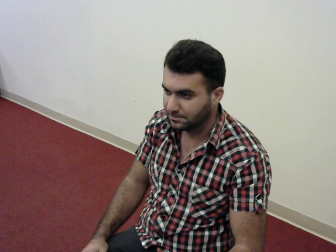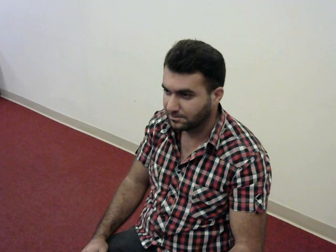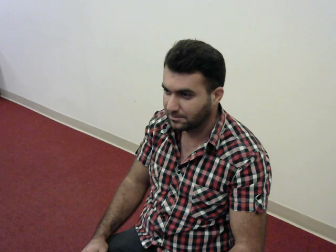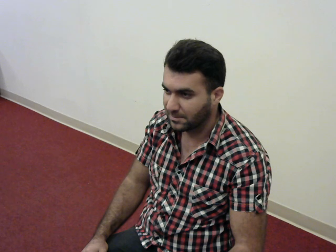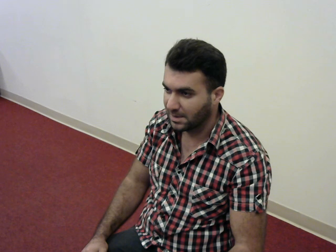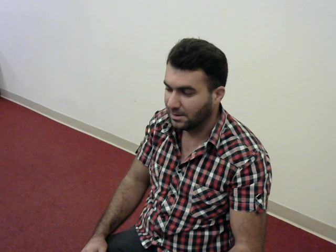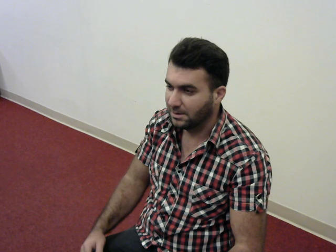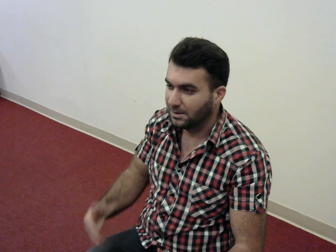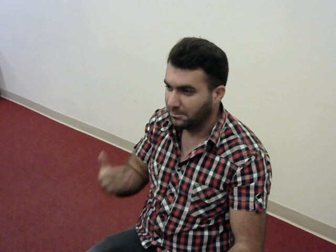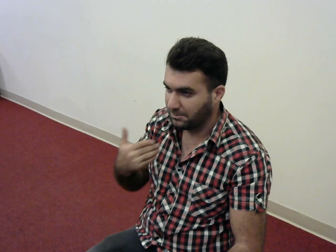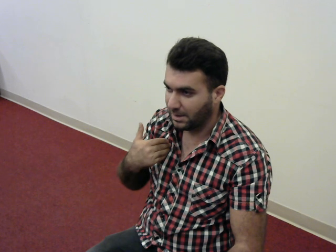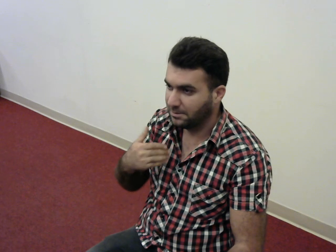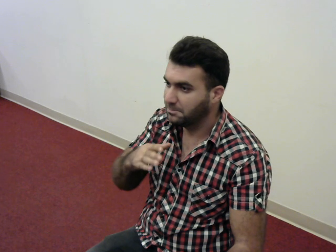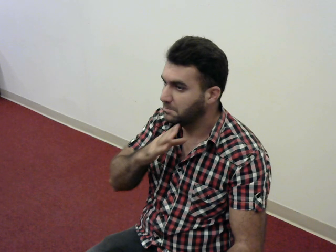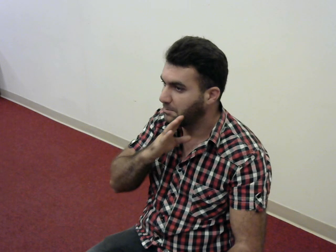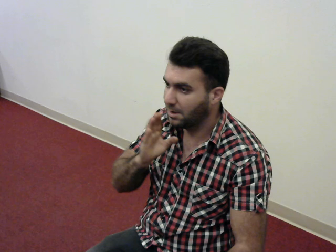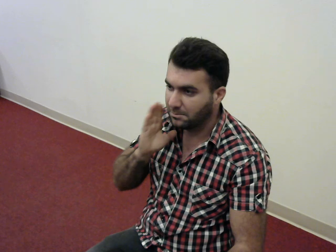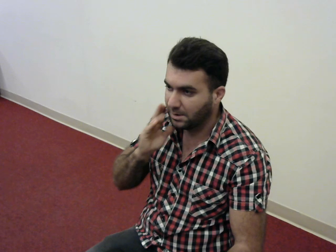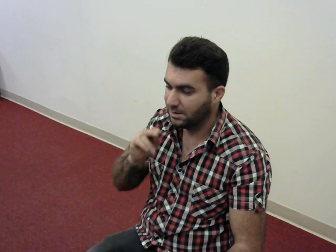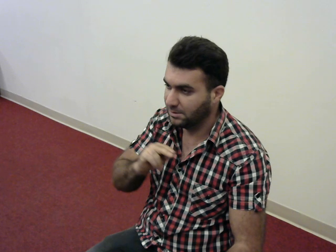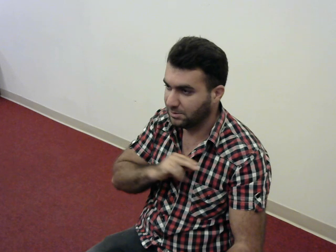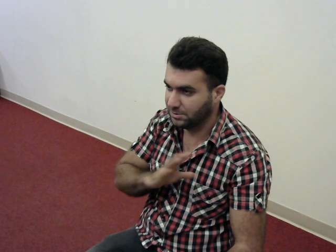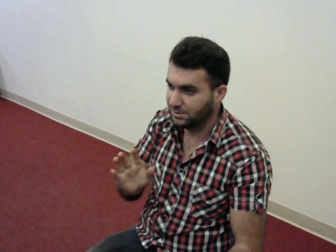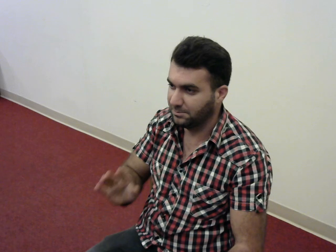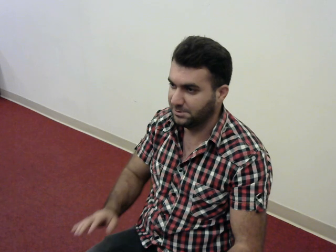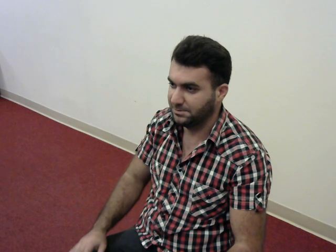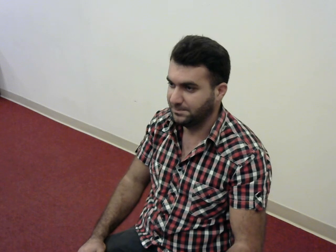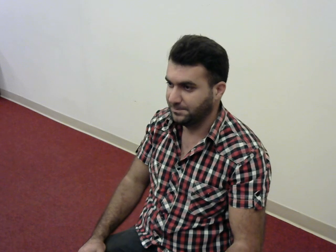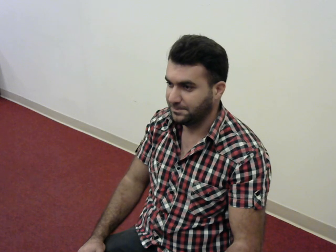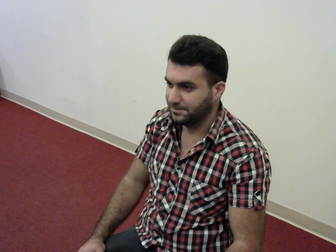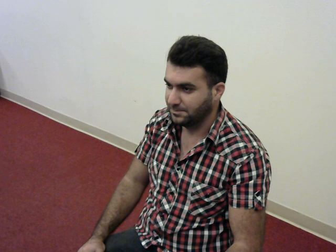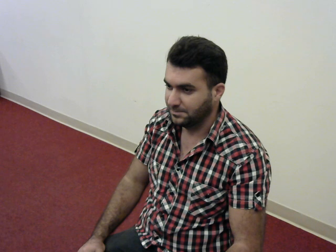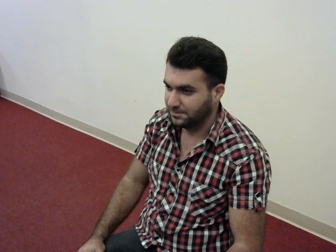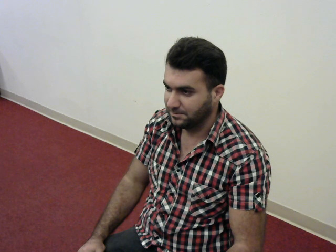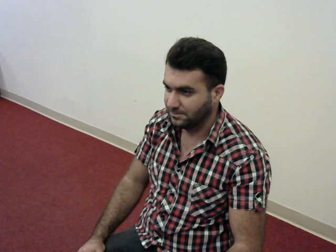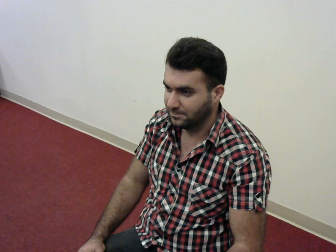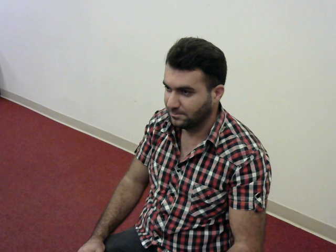Mənim anam işsizdir